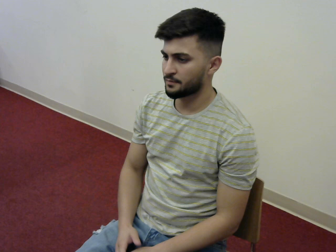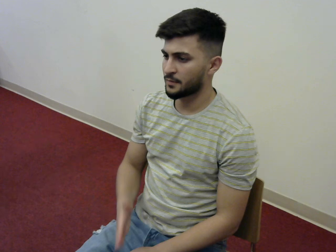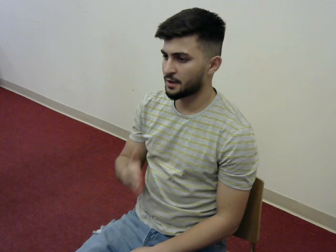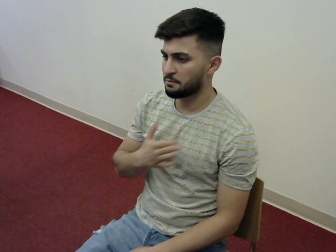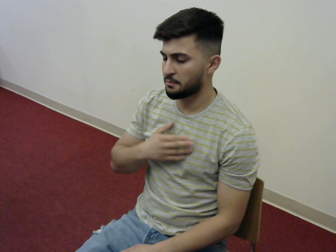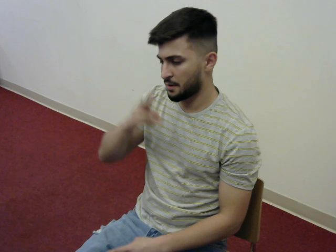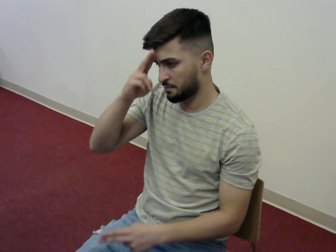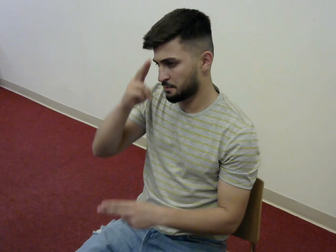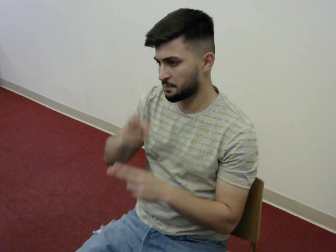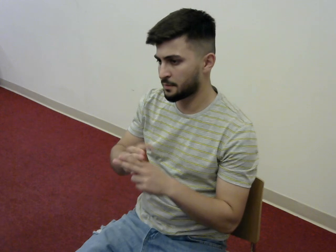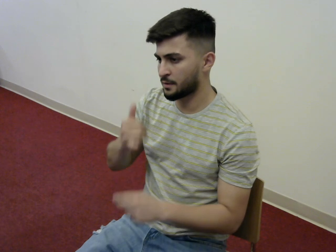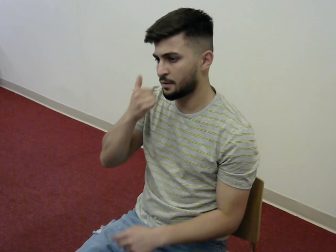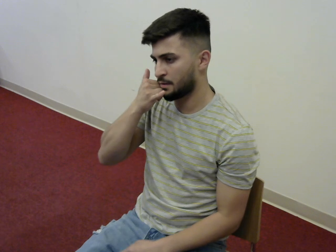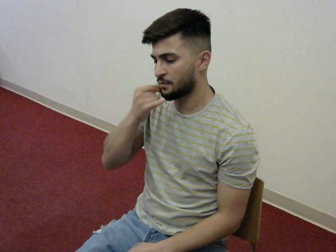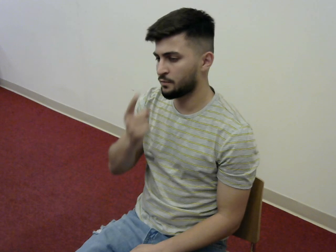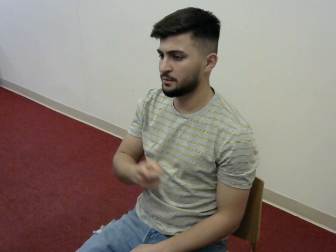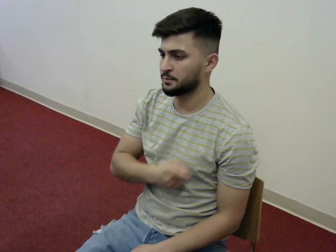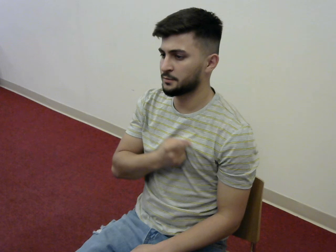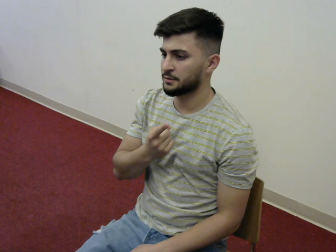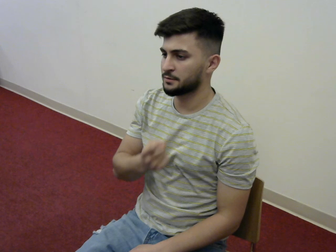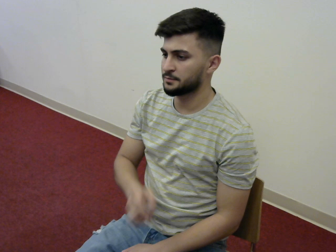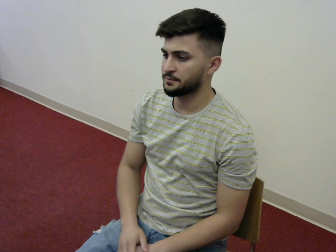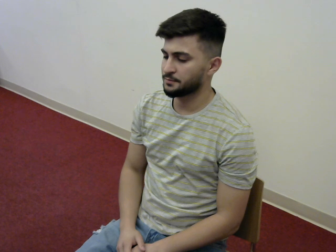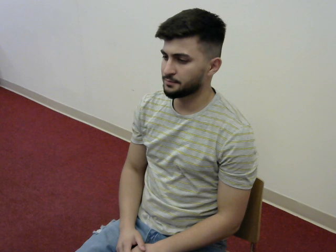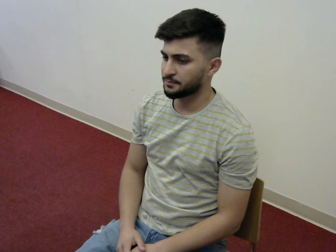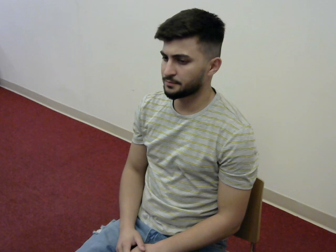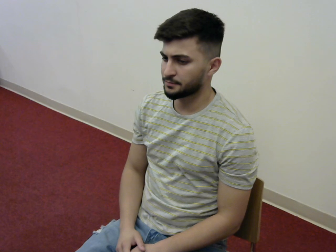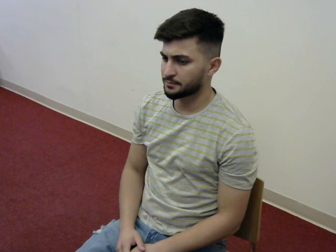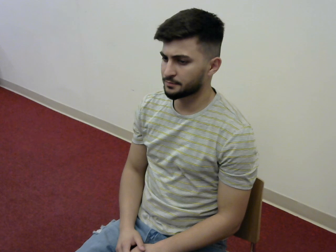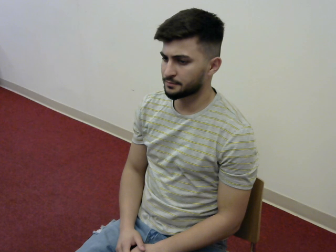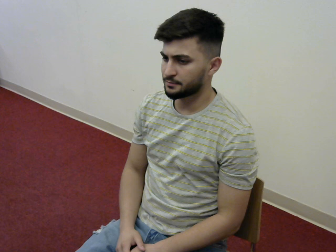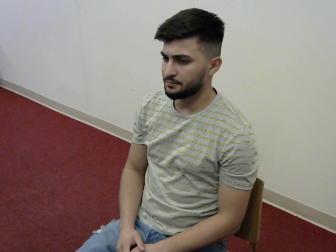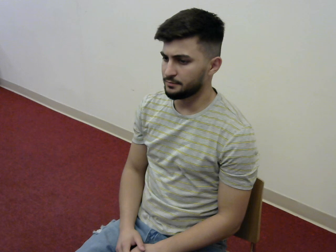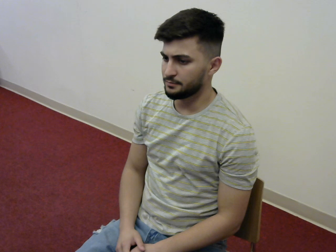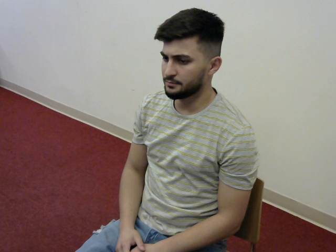Mənim qardaşım telefon ustasıdır